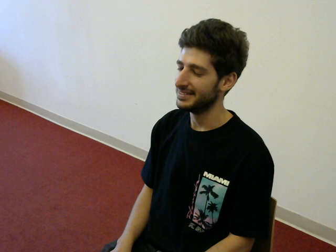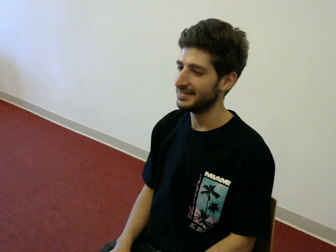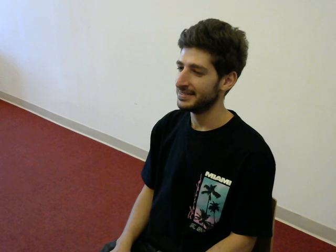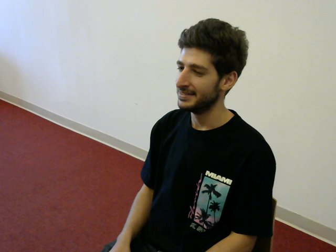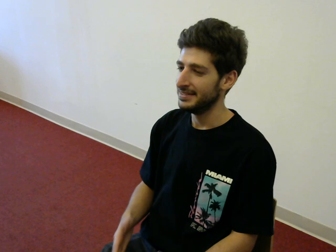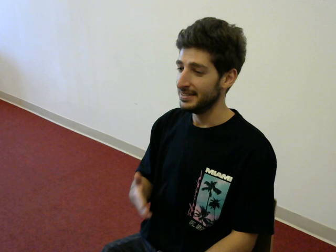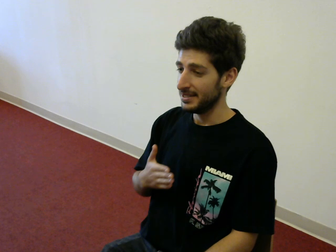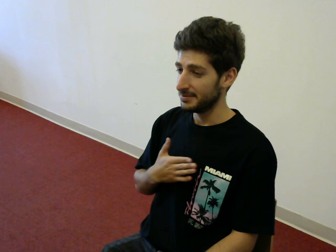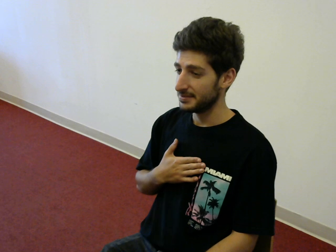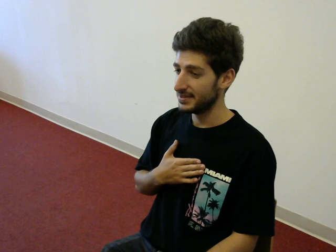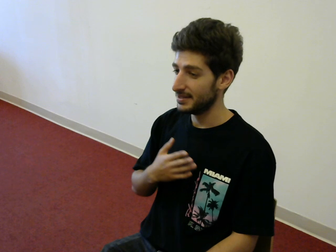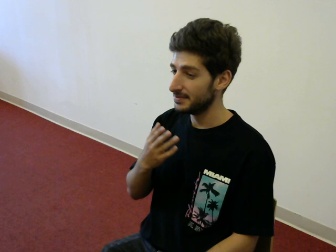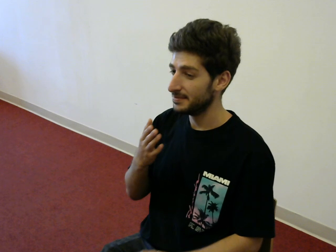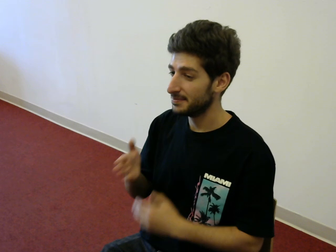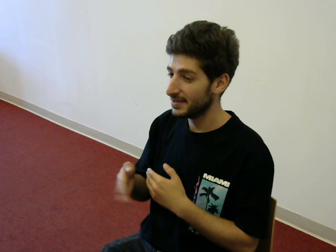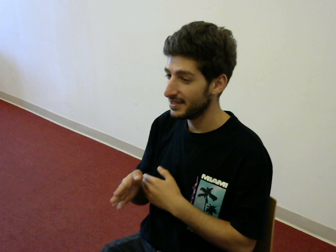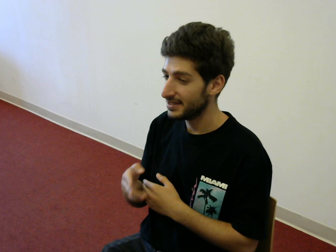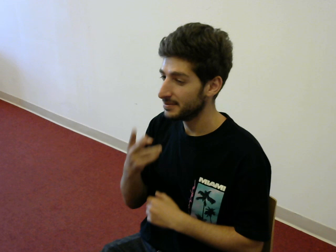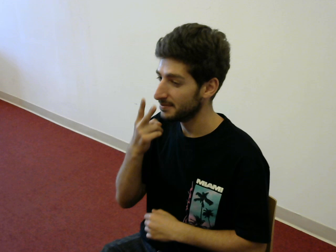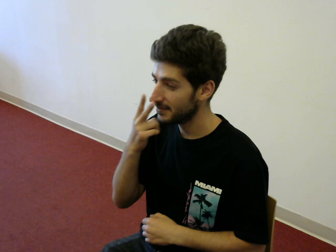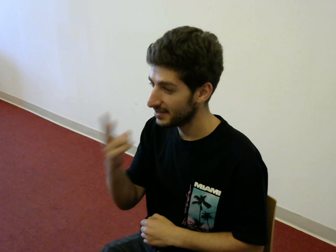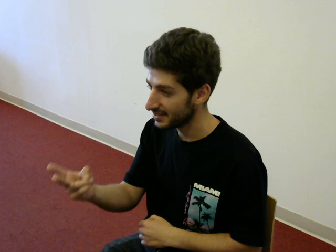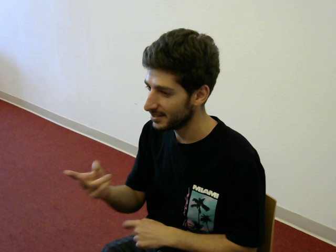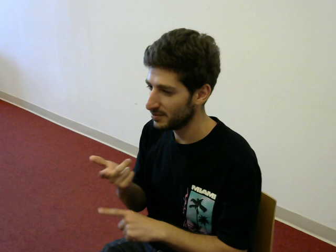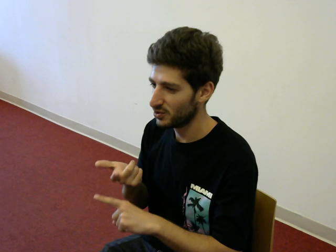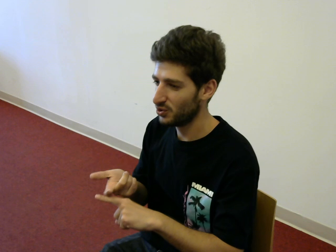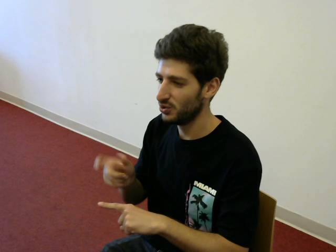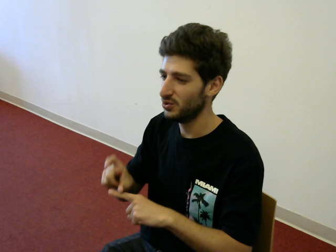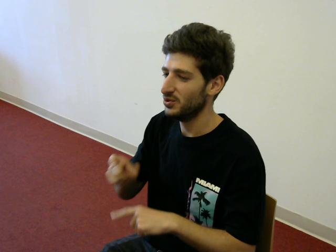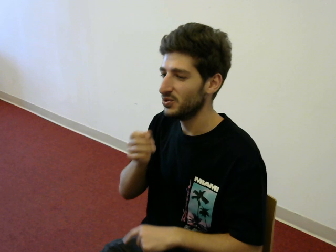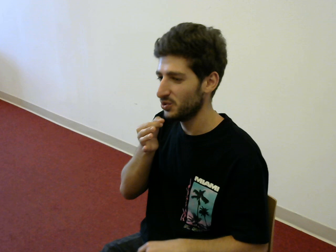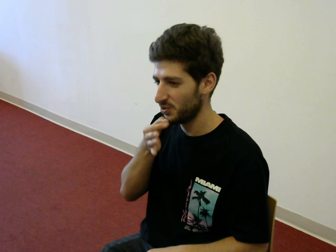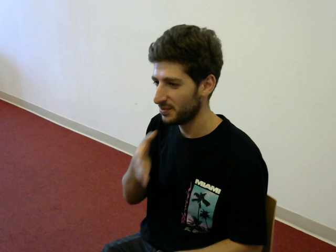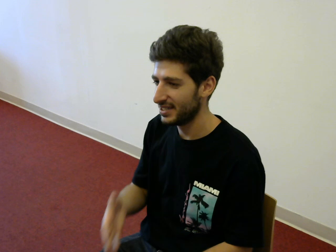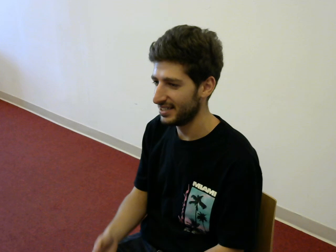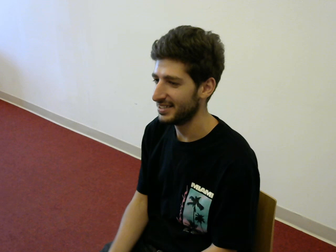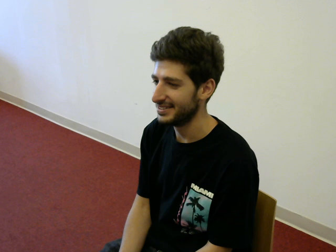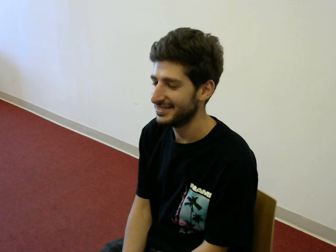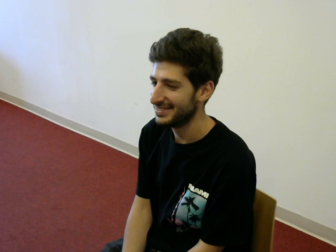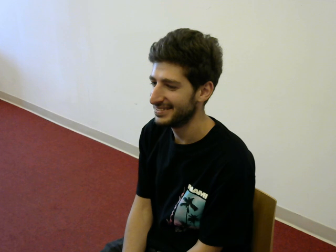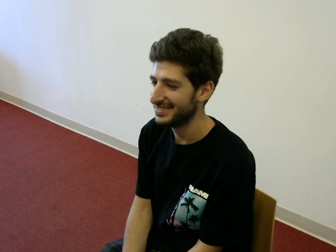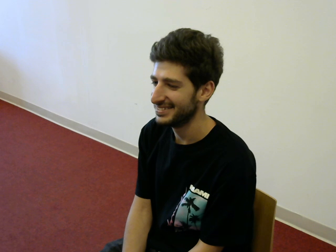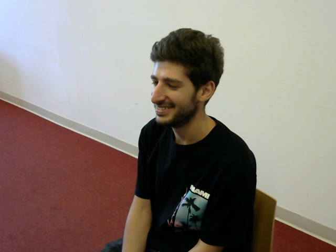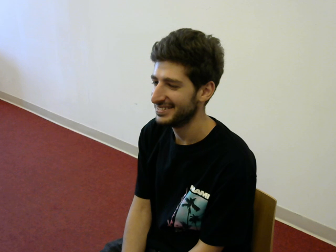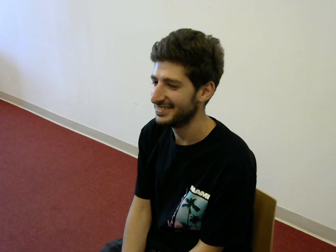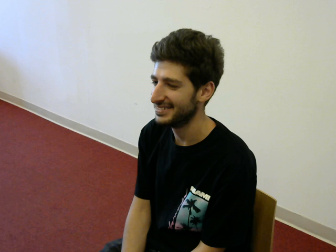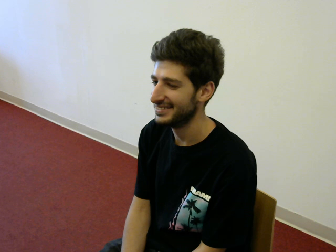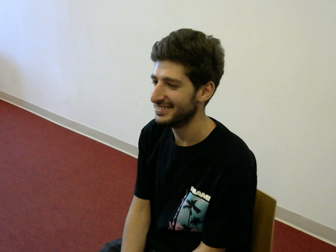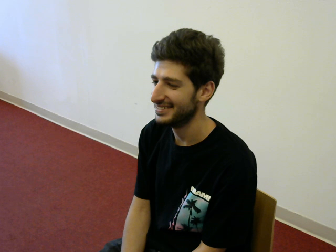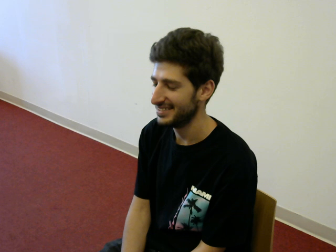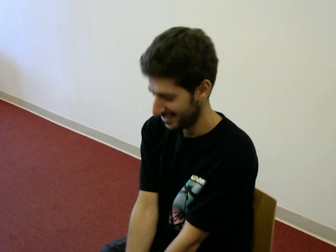Mənim balıqlara baxmaqdan çox xoşum gəlir